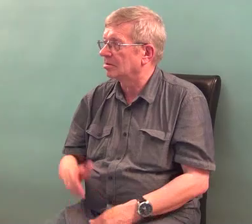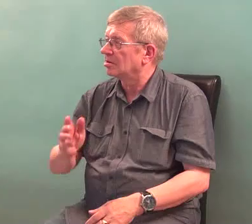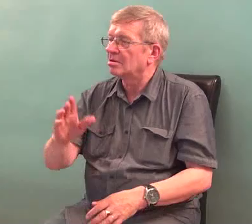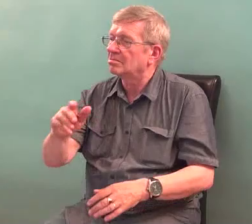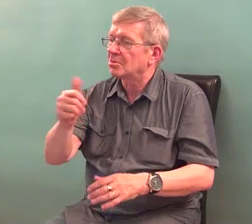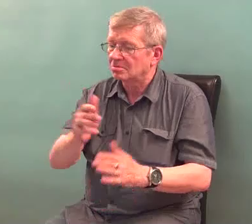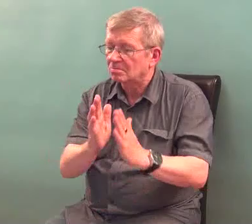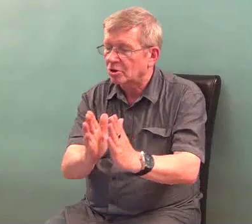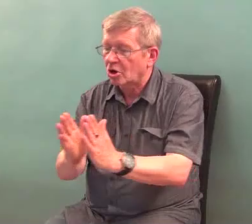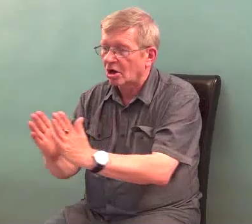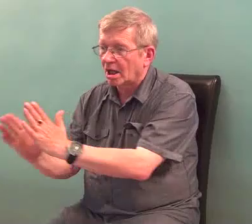Najpierw po kolei.